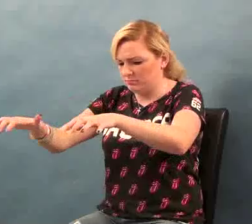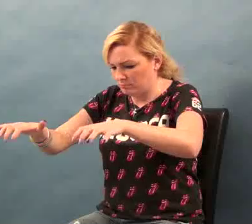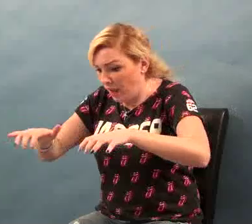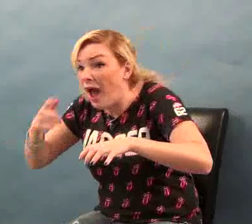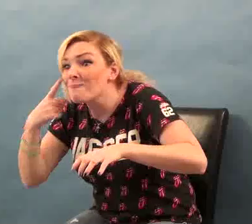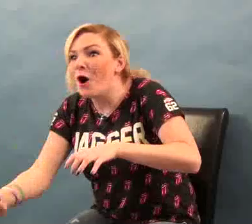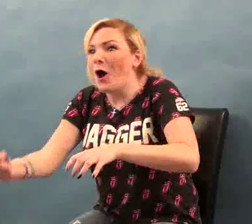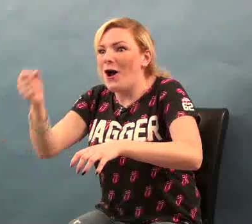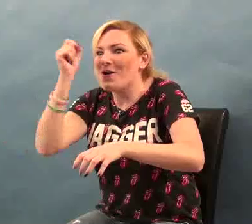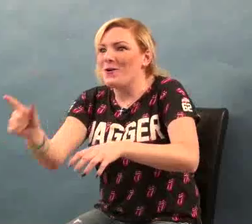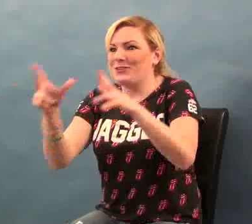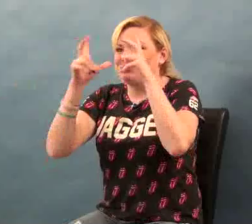Zobaczyli, że jest żaba.